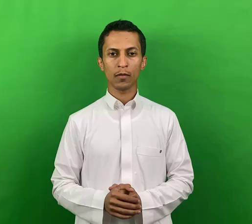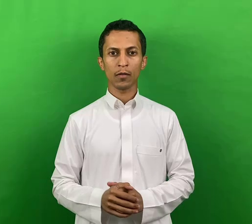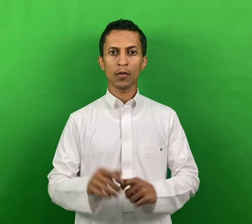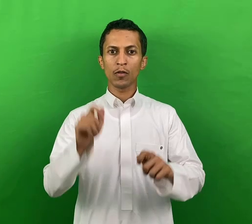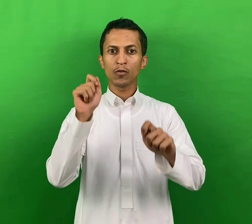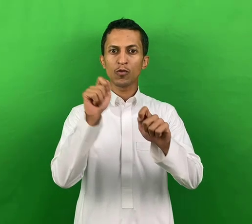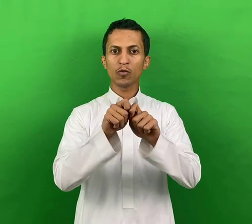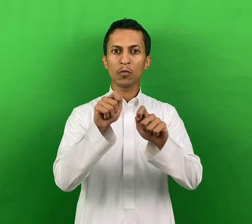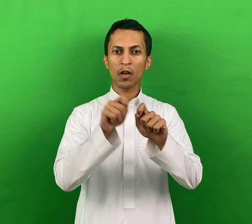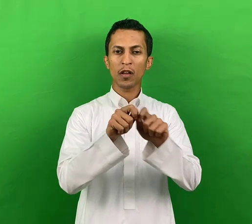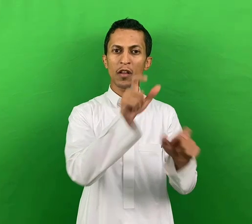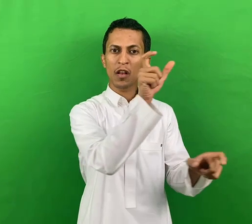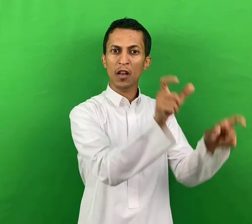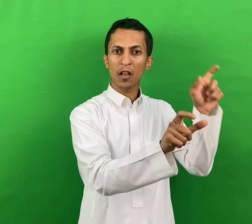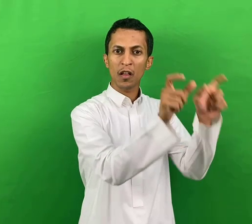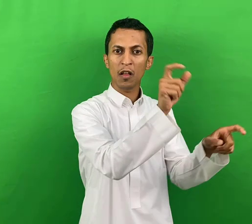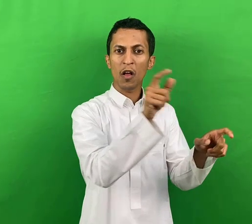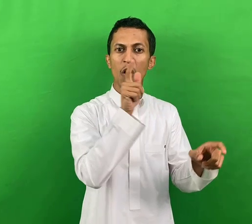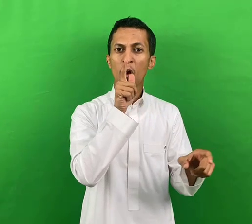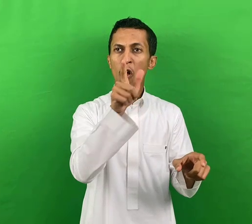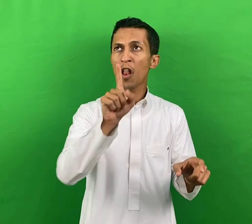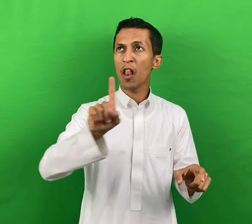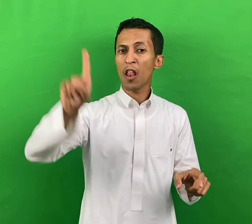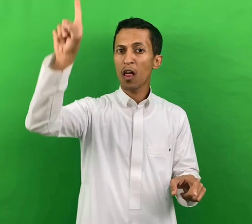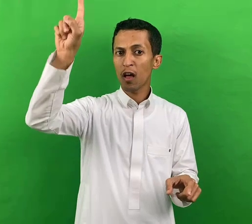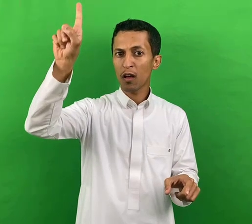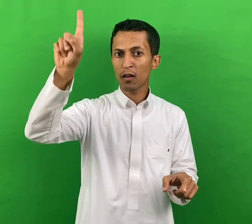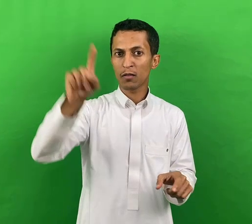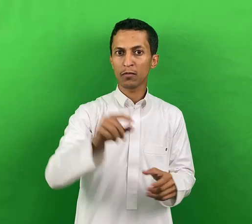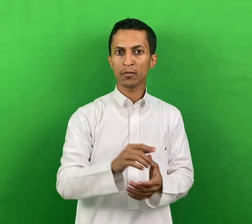سبحان ربك رب العزة عما يصفون